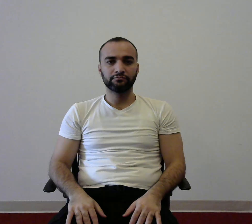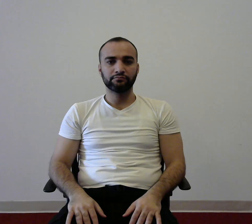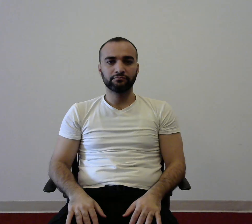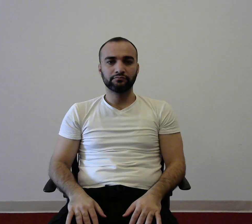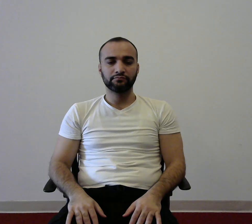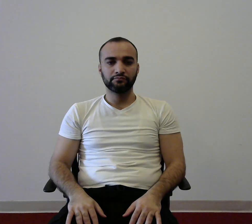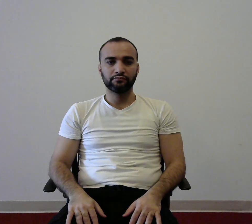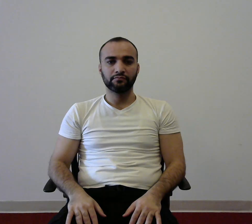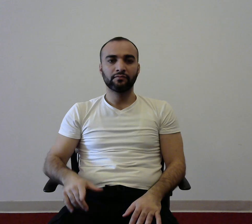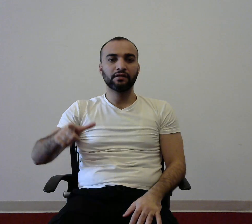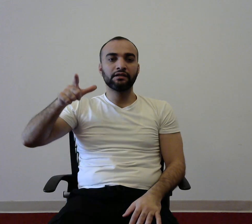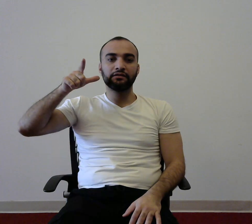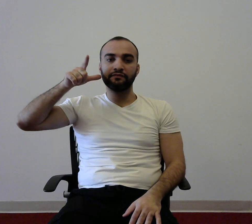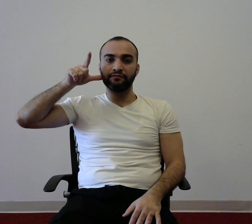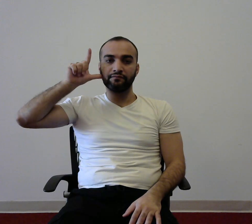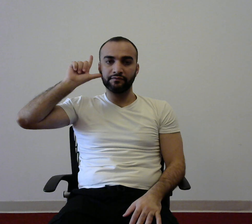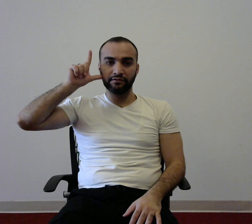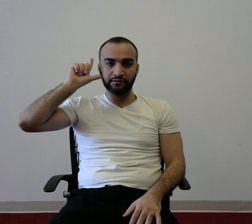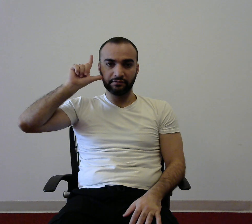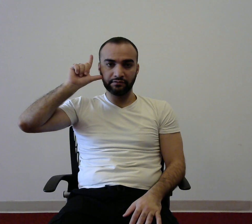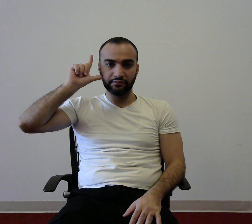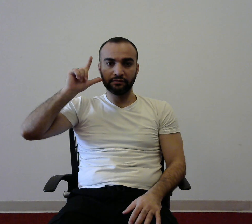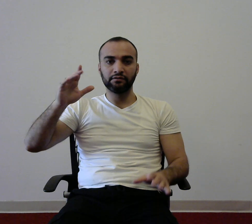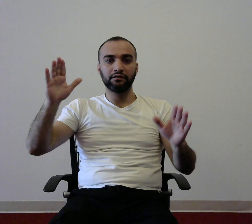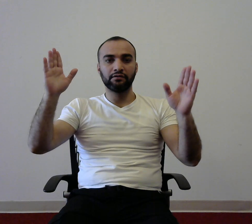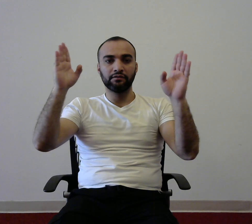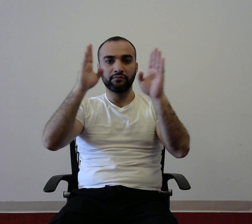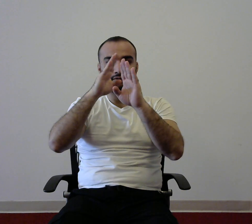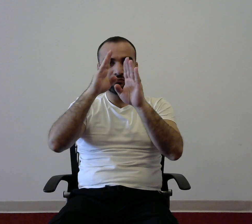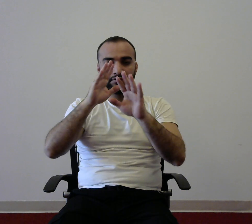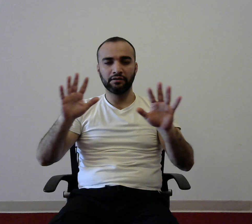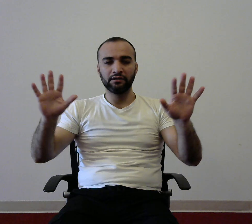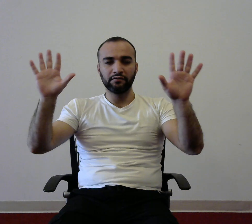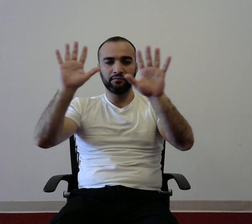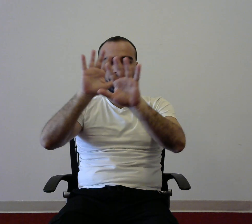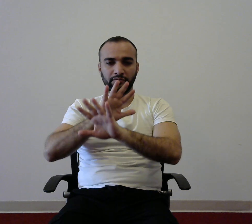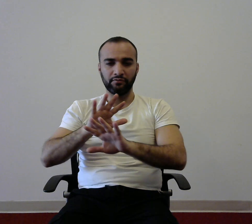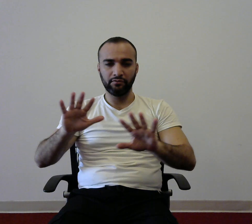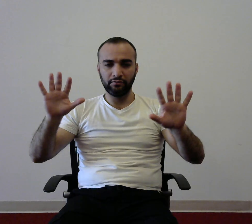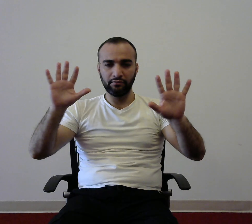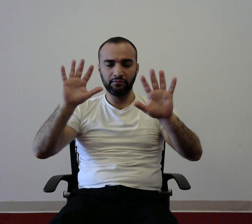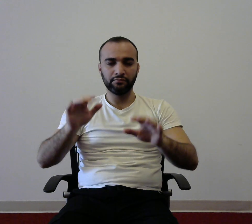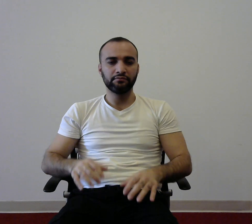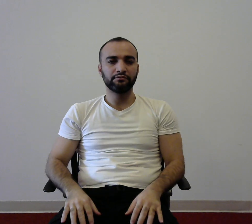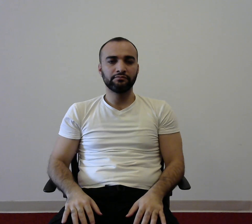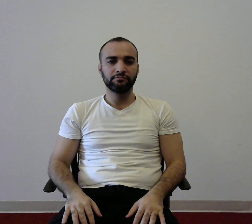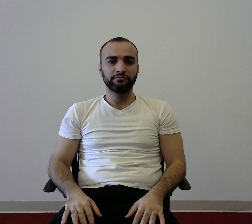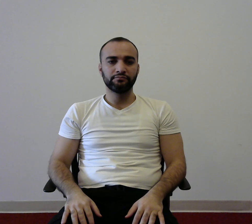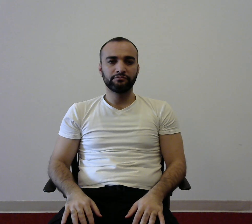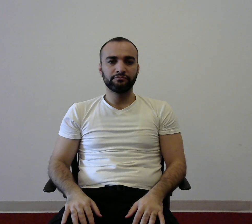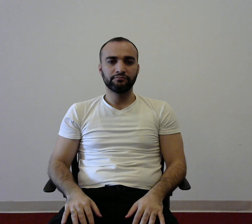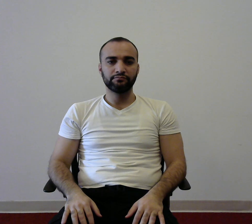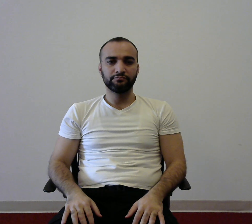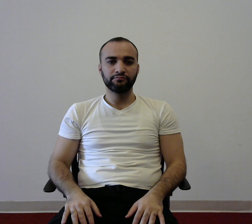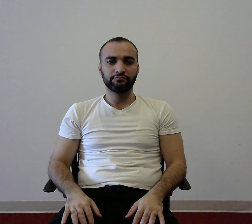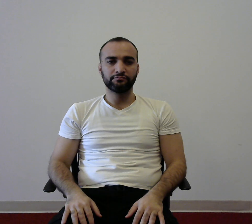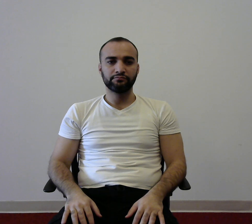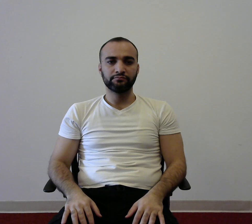Srağagün hava dumanlı idi